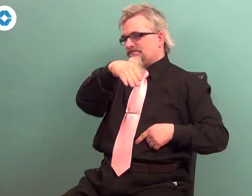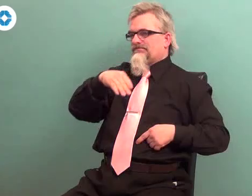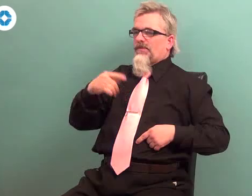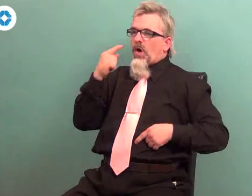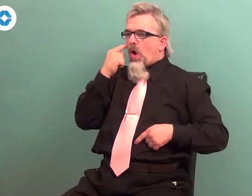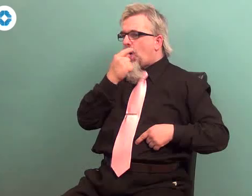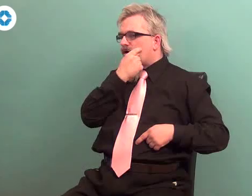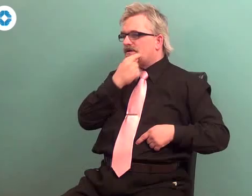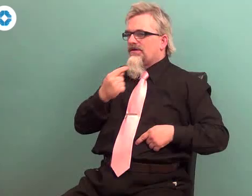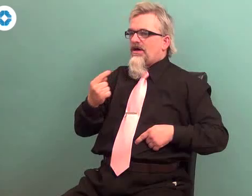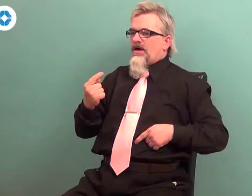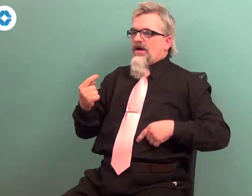Oczy.